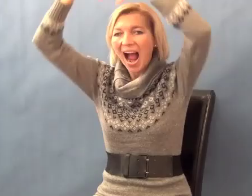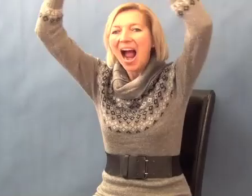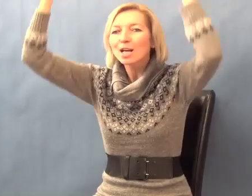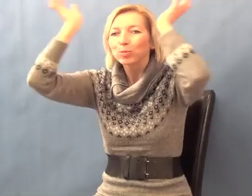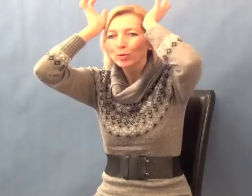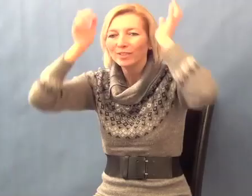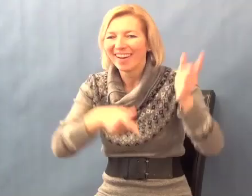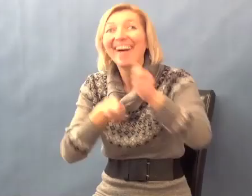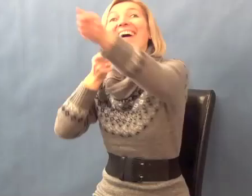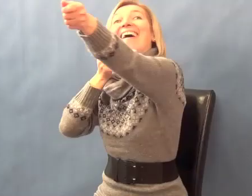Zmienili na arbuza.